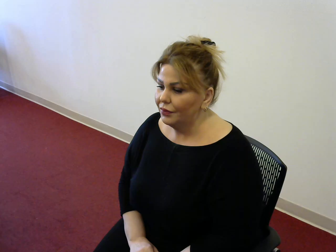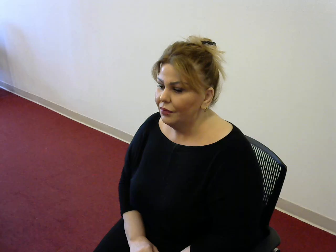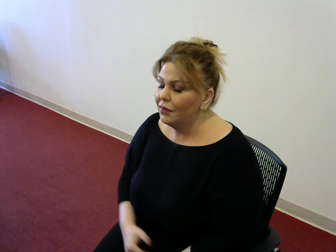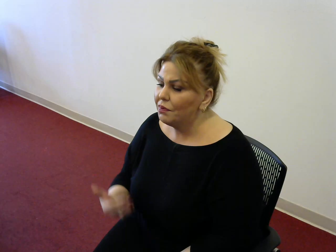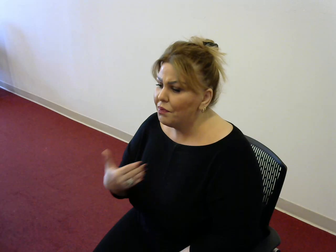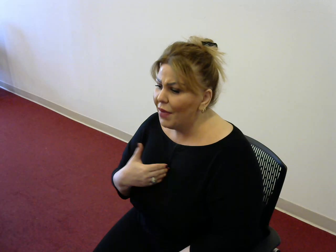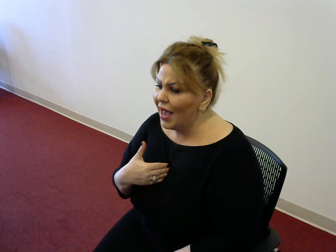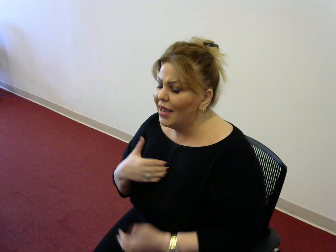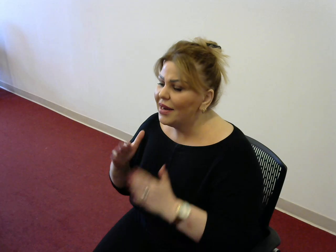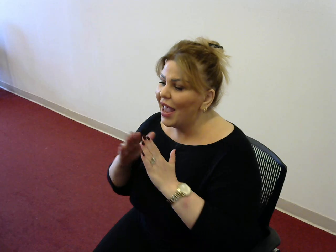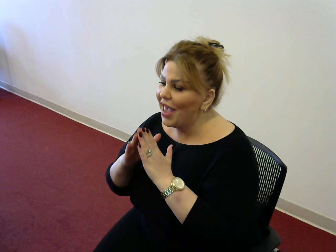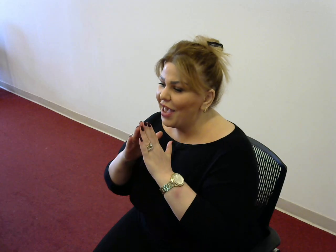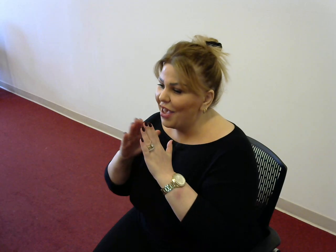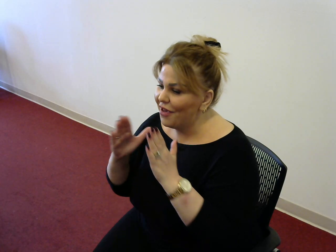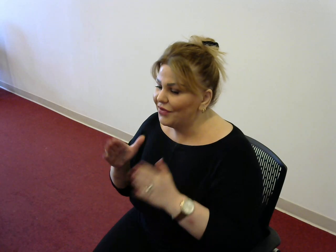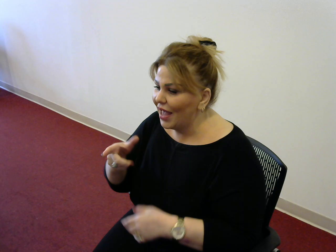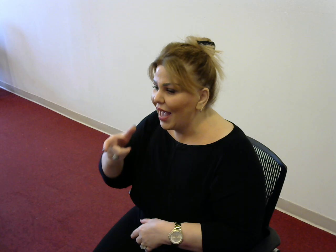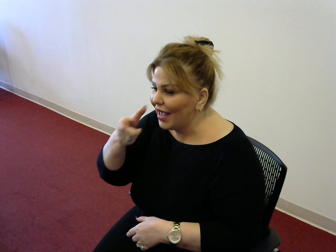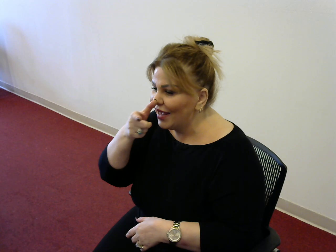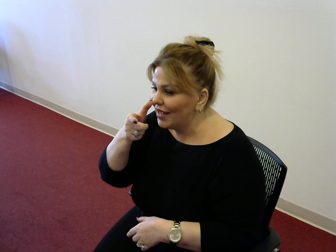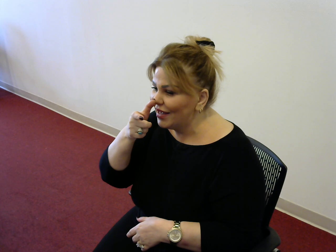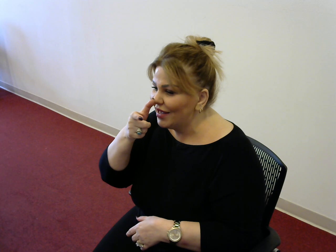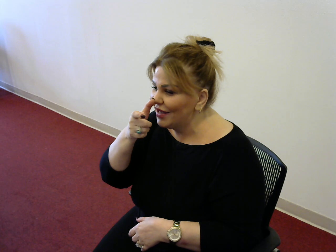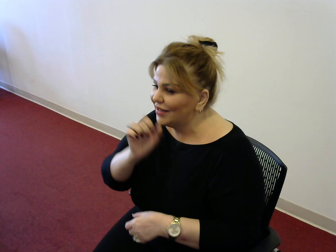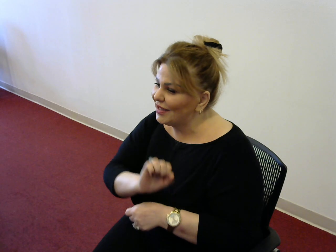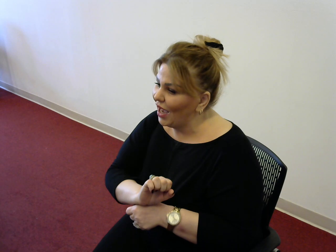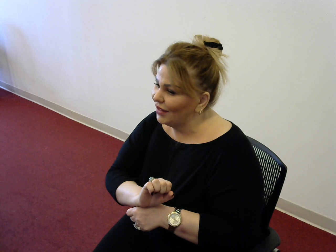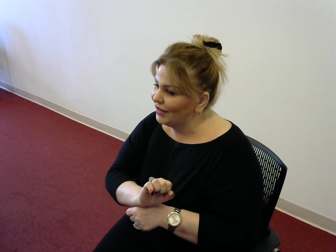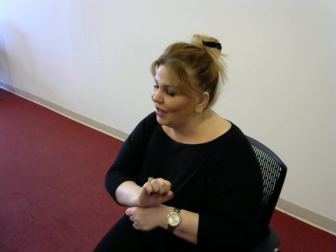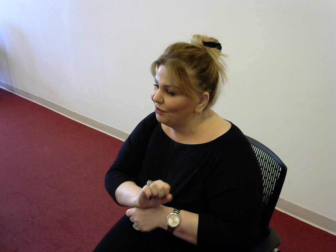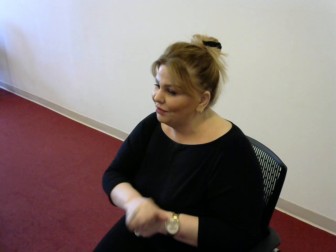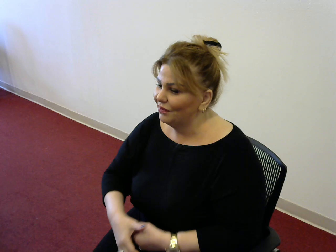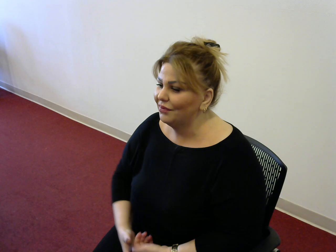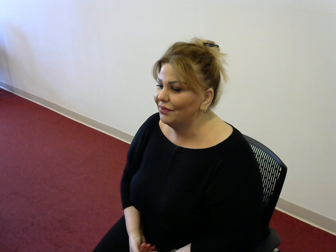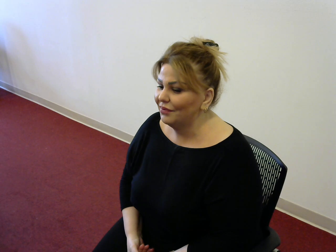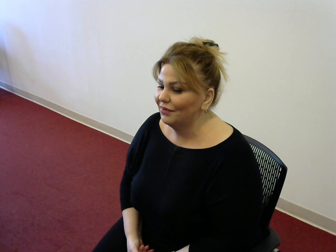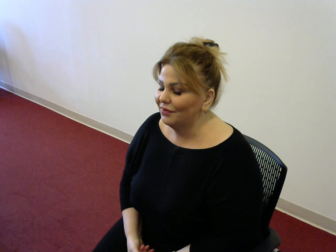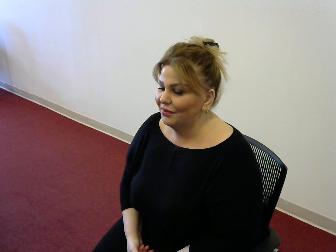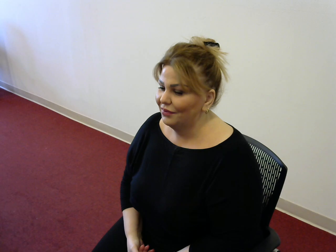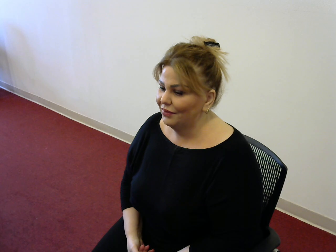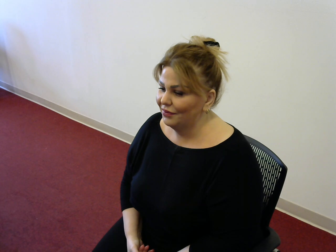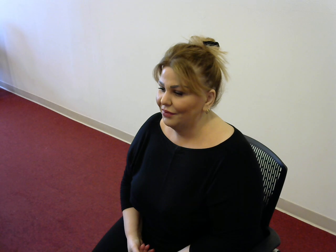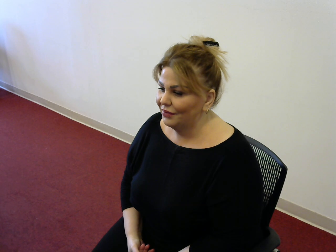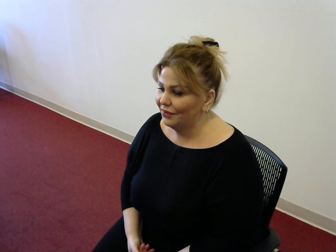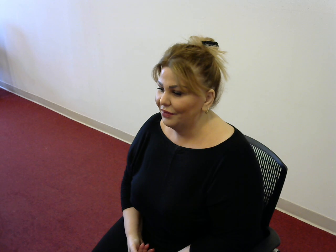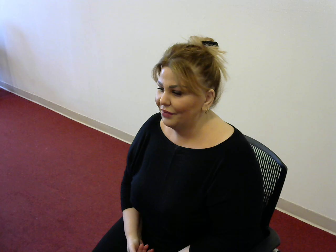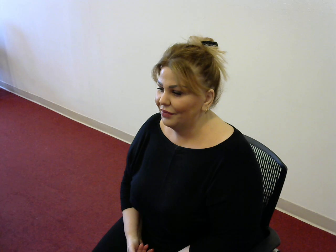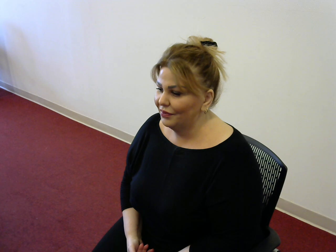Mən evdə it saxlayıram